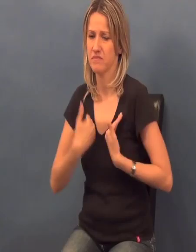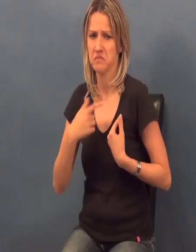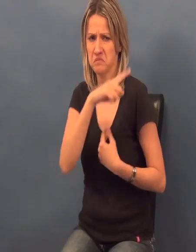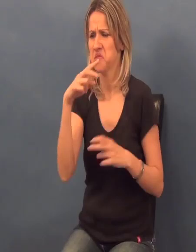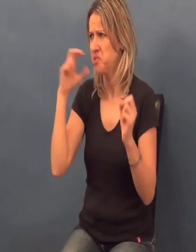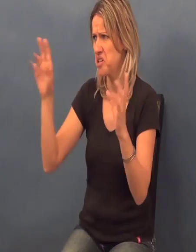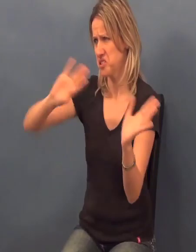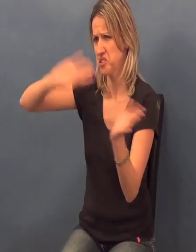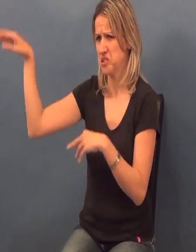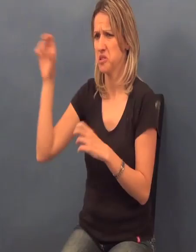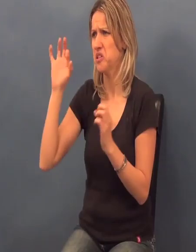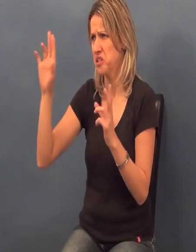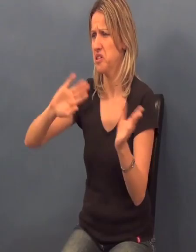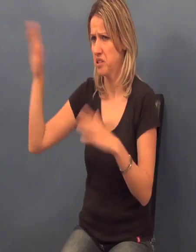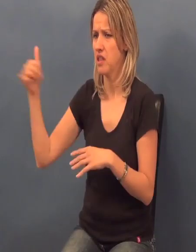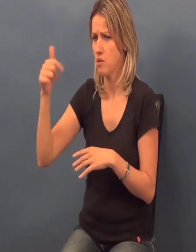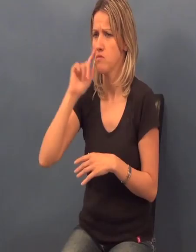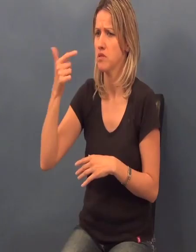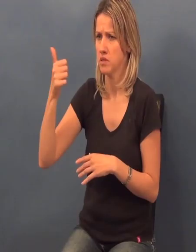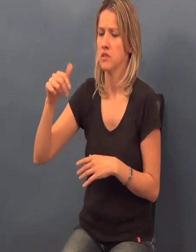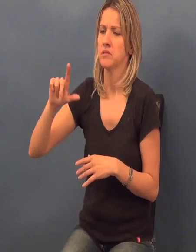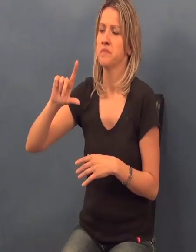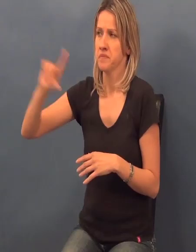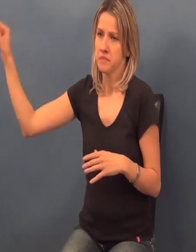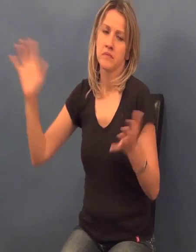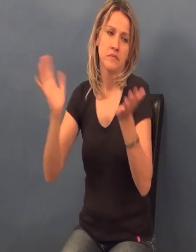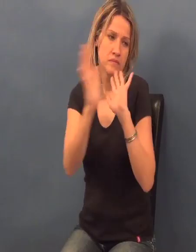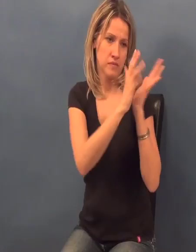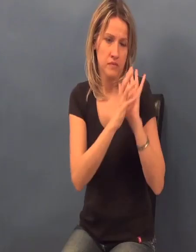Wszyscy mówią OK, niech idzie. Ten mężczyzna idzie sobie, a wszyscy rozmawiają.